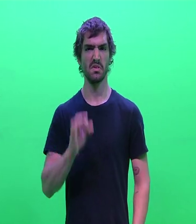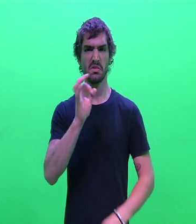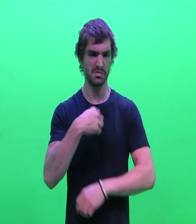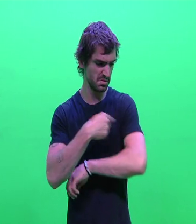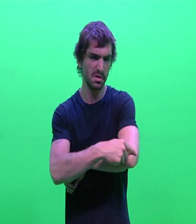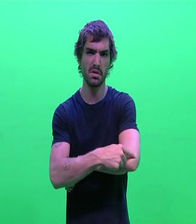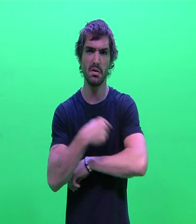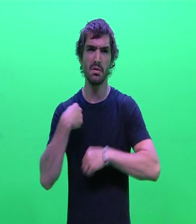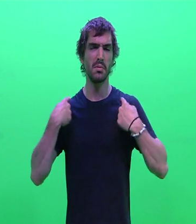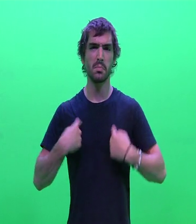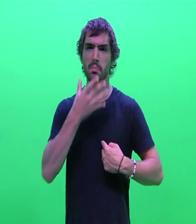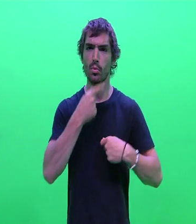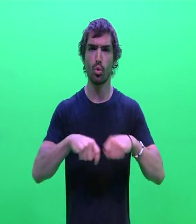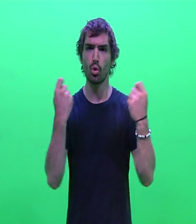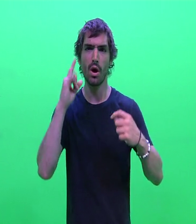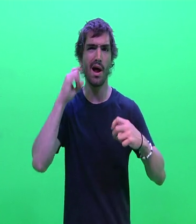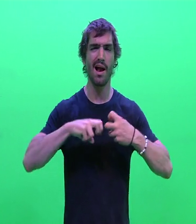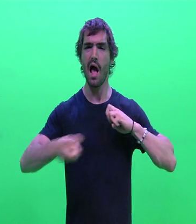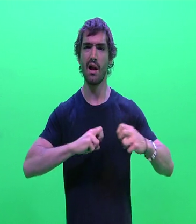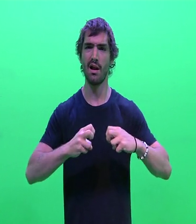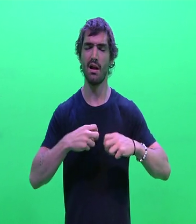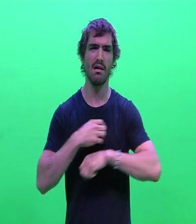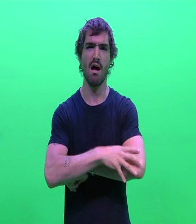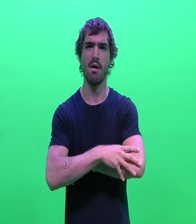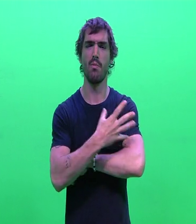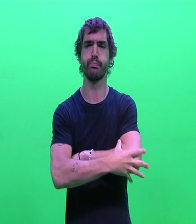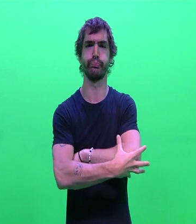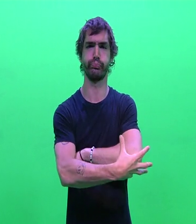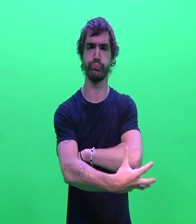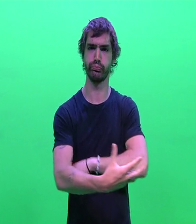Sí, em sembla que tinc el colze trencat, perquè vaig sentir que l'os feia un soroll i després se'm va inflar el braç.